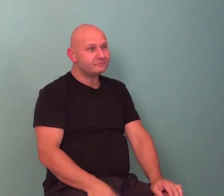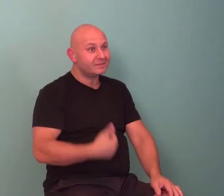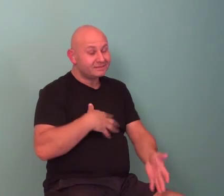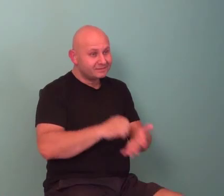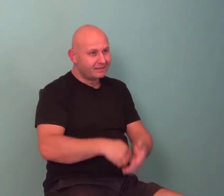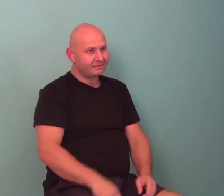Ja jestem zajęty.